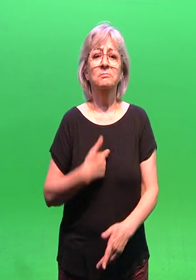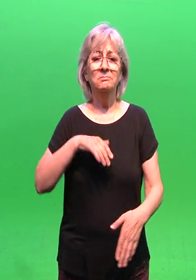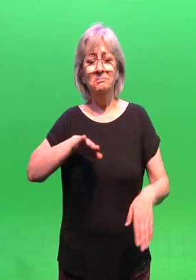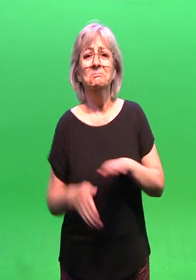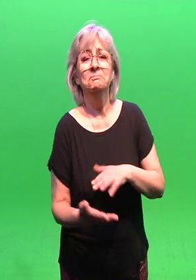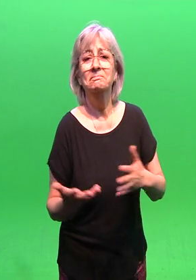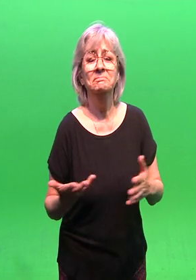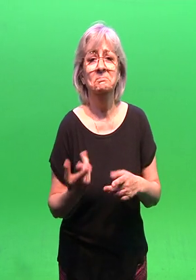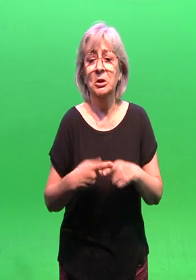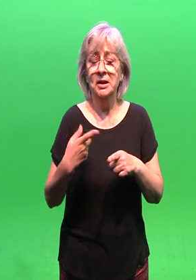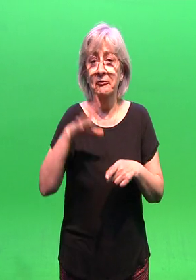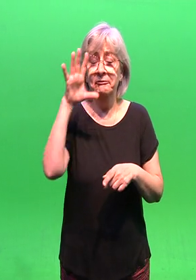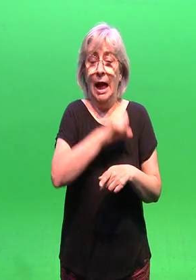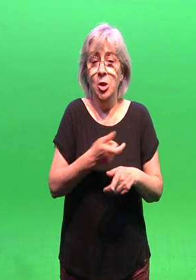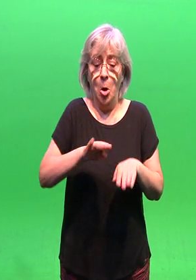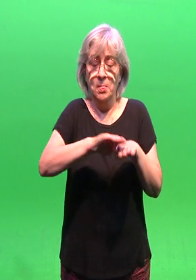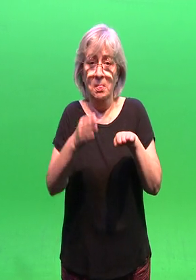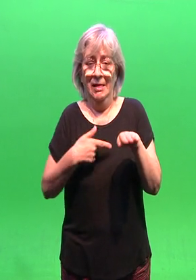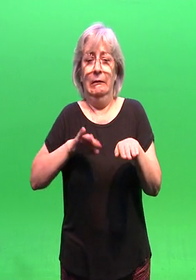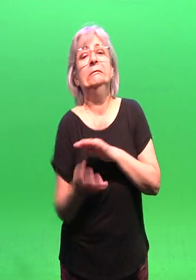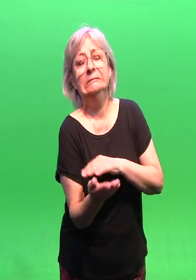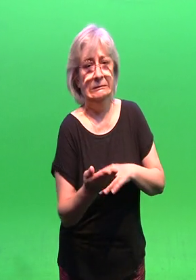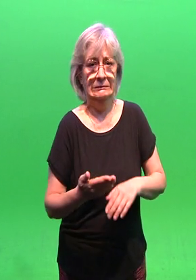M'he torçat el peu perquè he trepitjat malament, per error he posat el peu a la vora de la vorera.